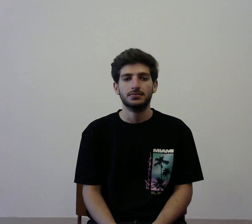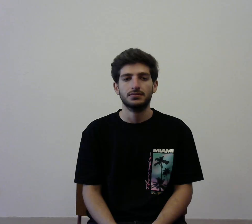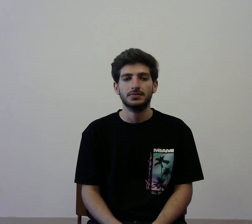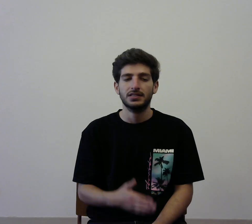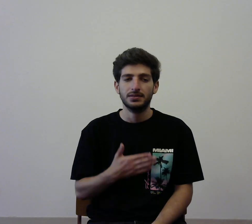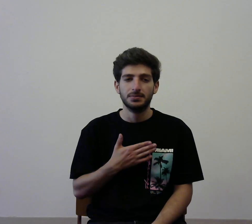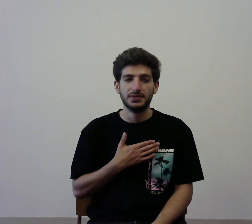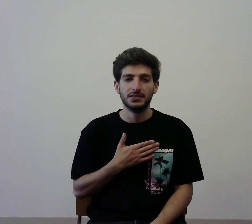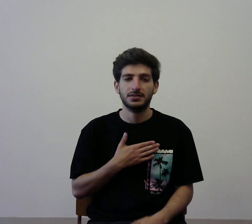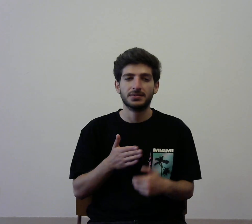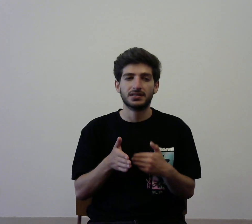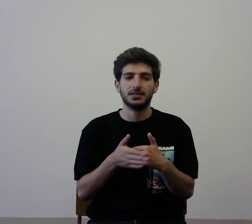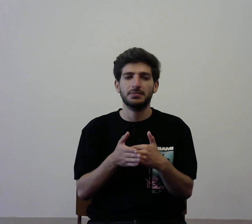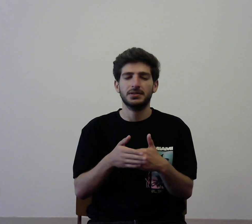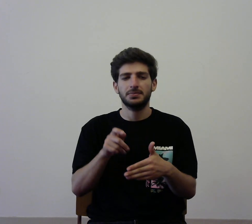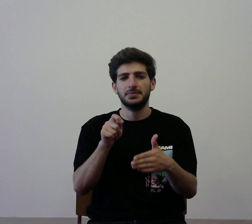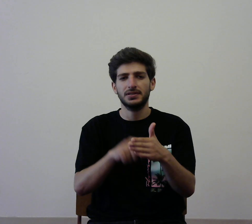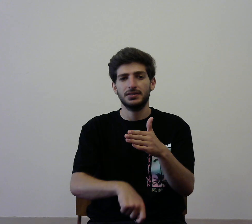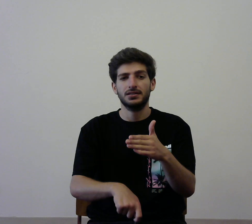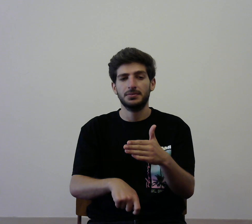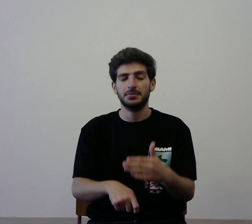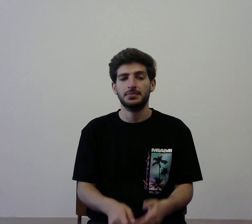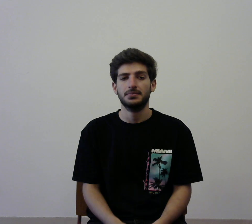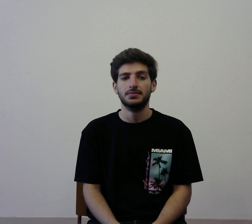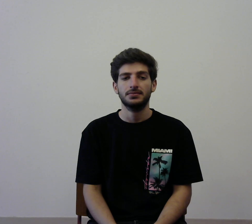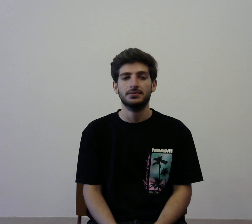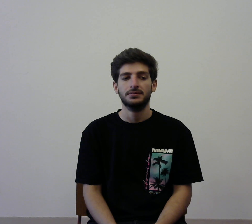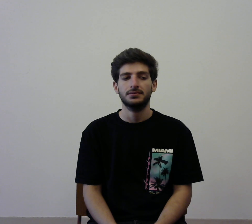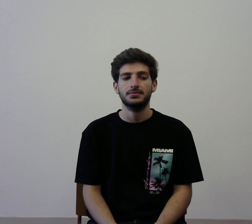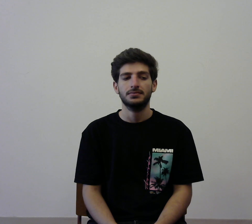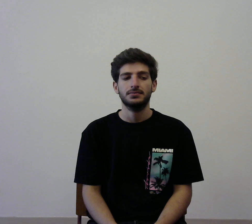Bizim qapımız bağlıdır